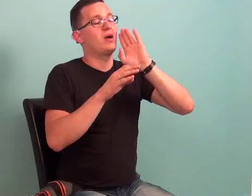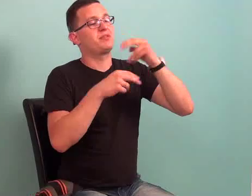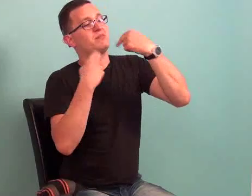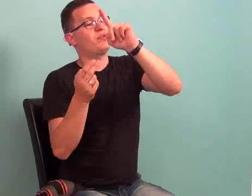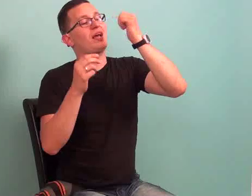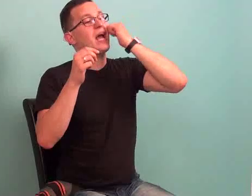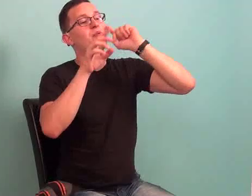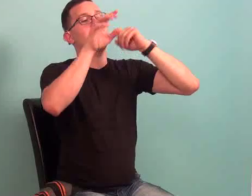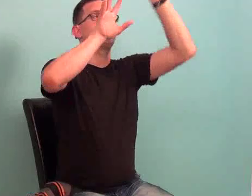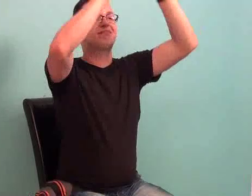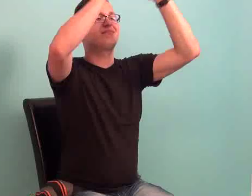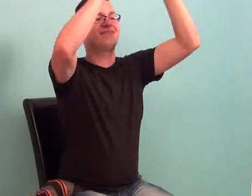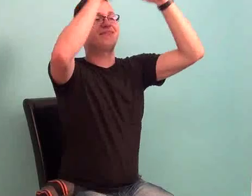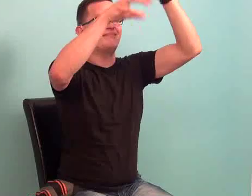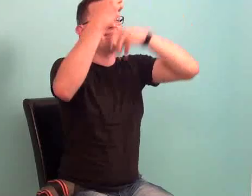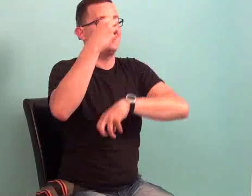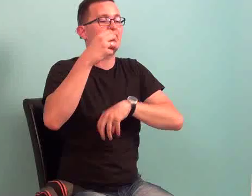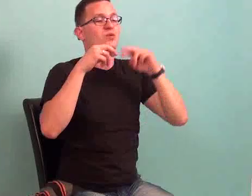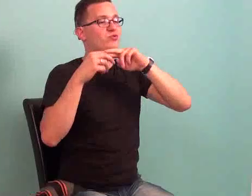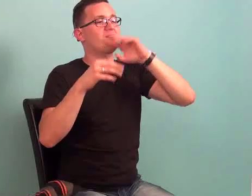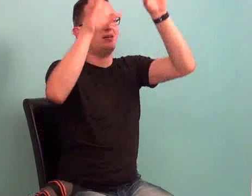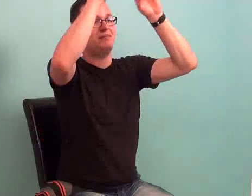Wracamy do tego mężczyzny, który na górze zbierał jabłka, nie, gruszki.